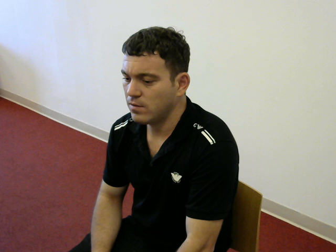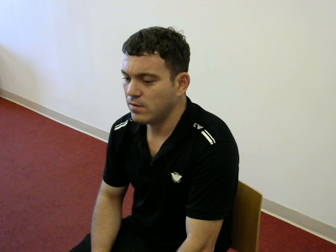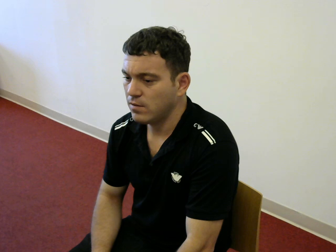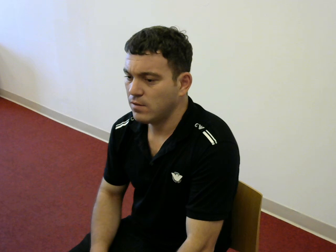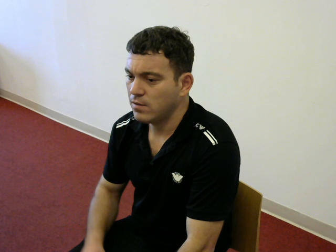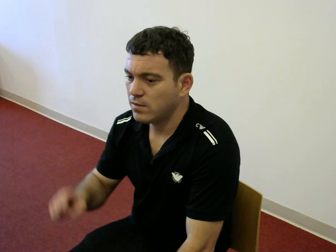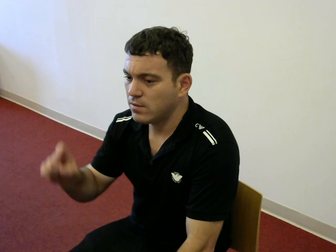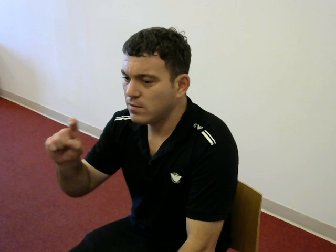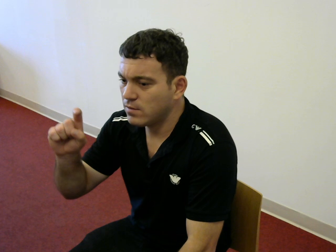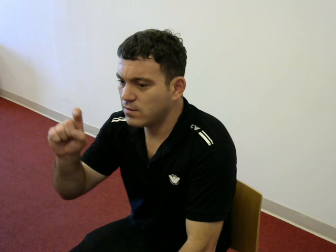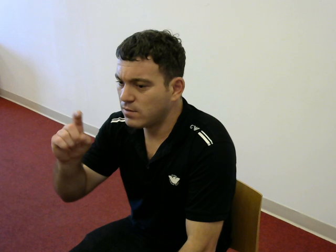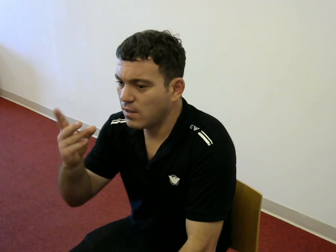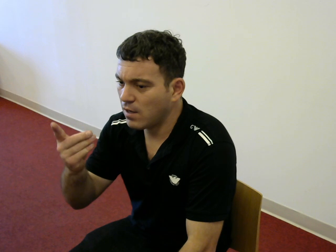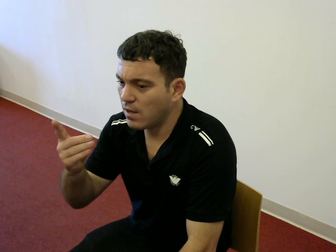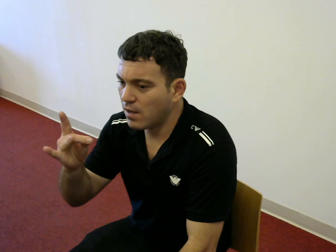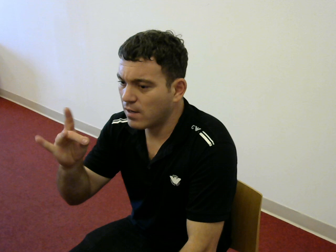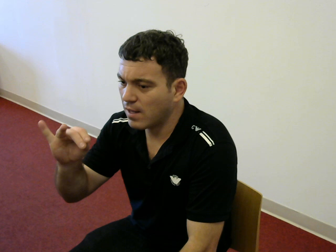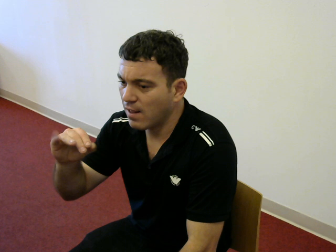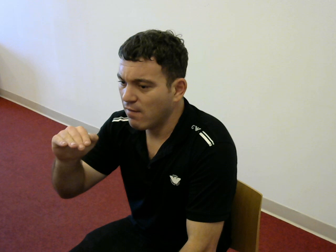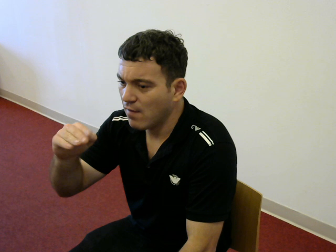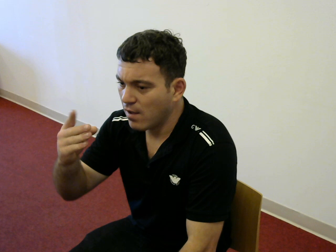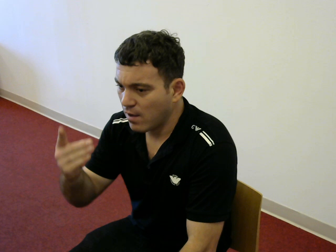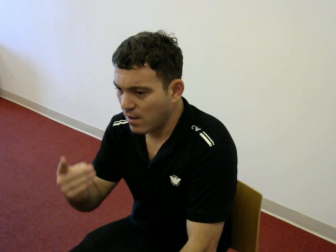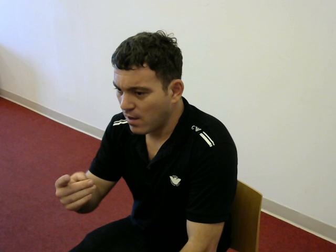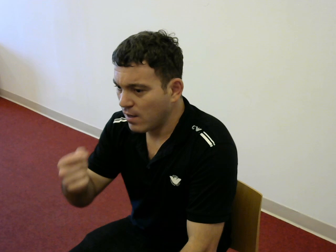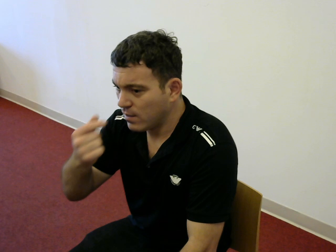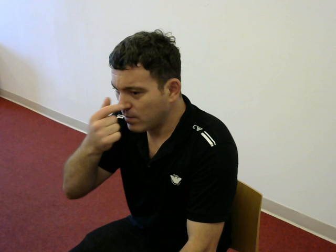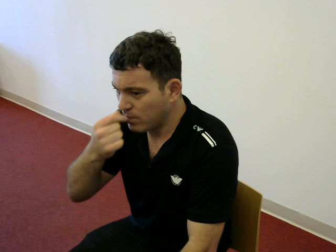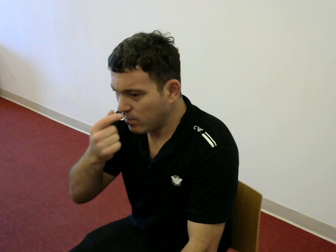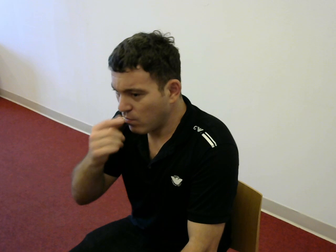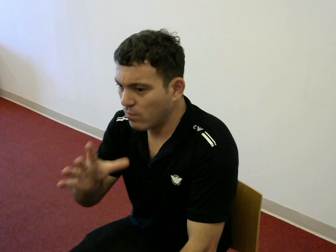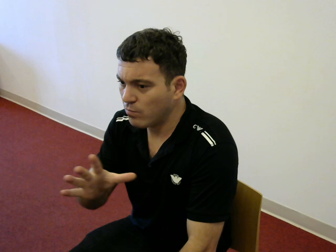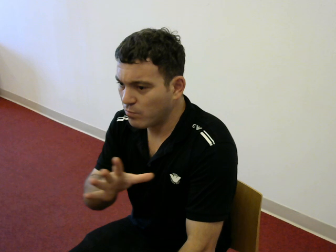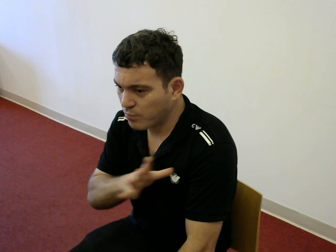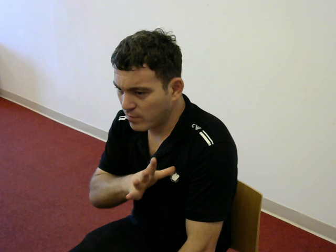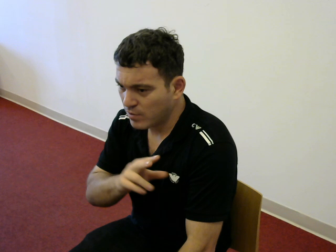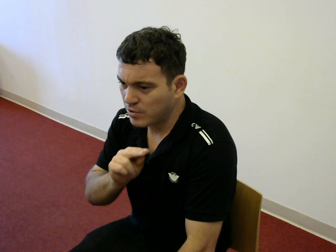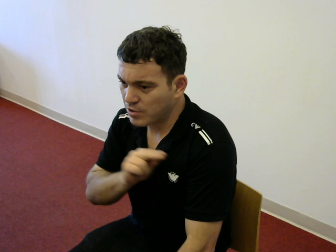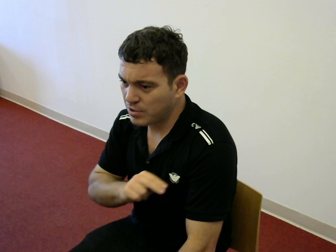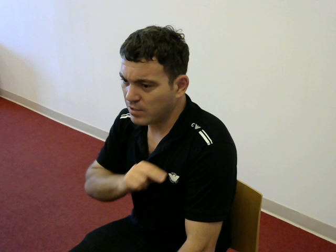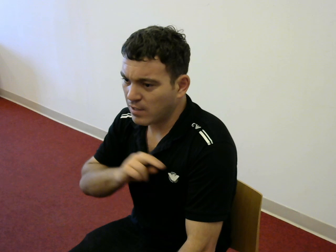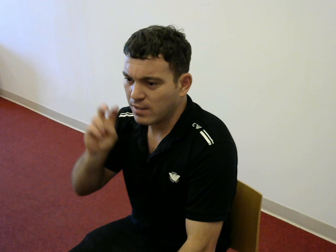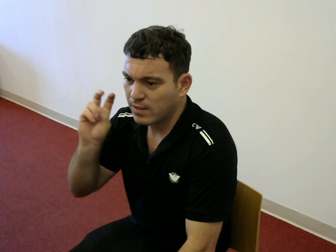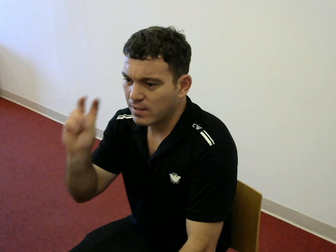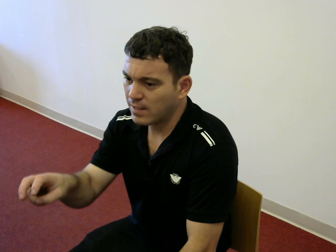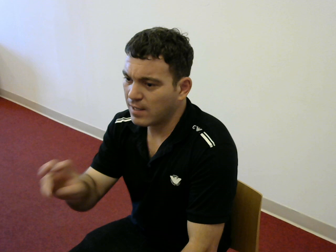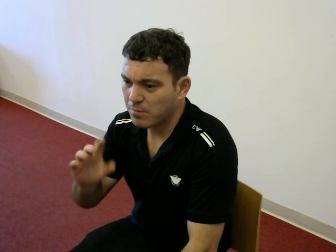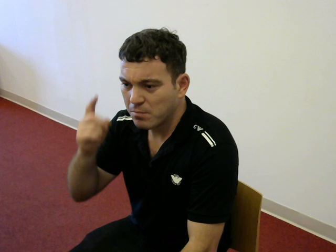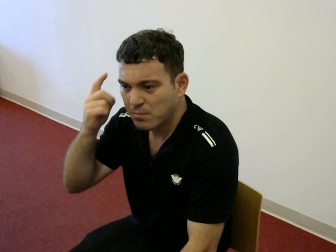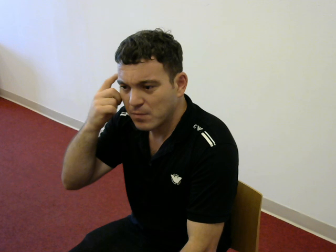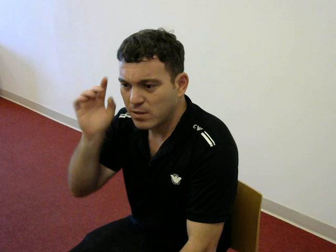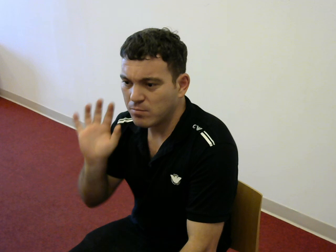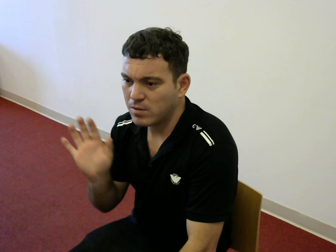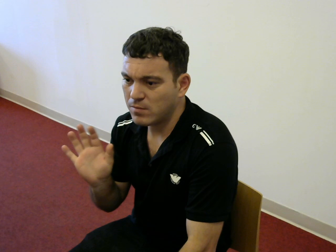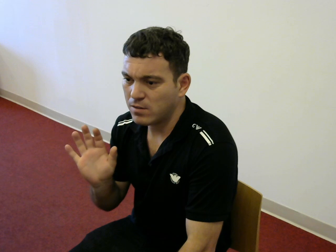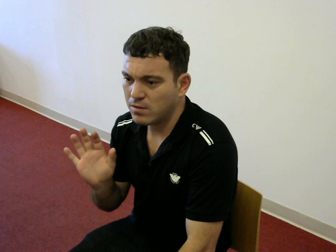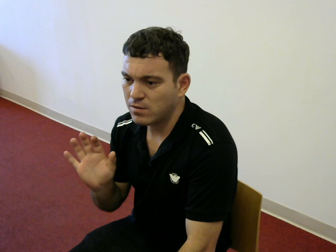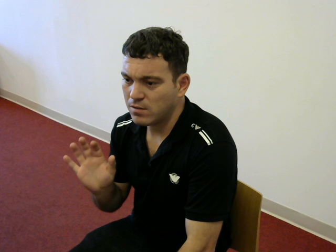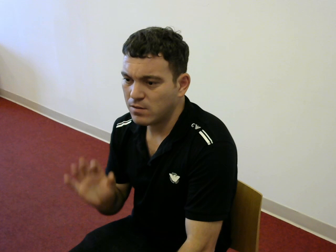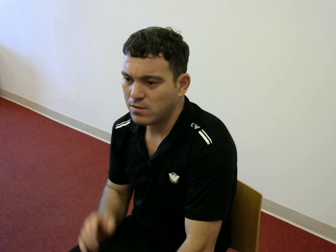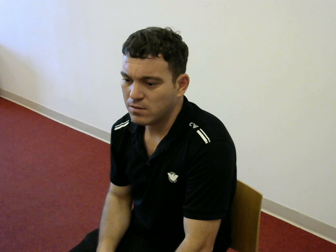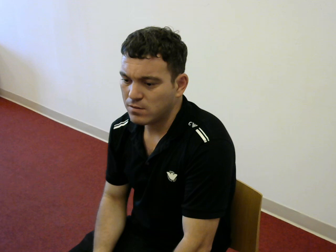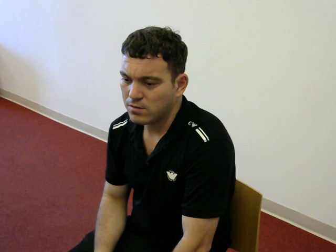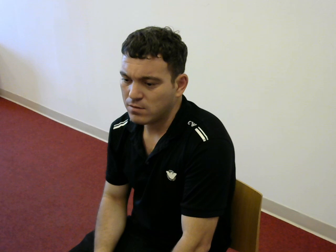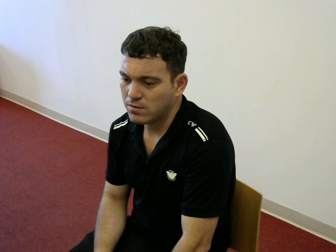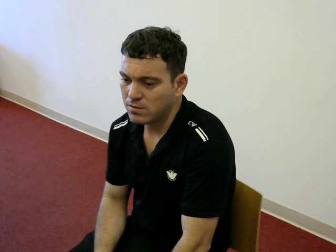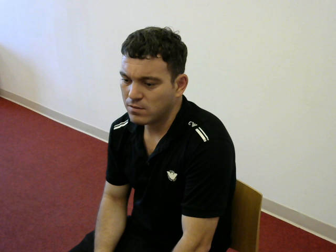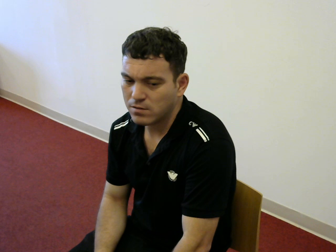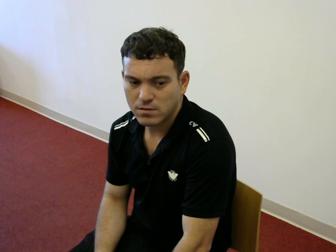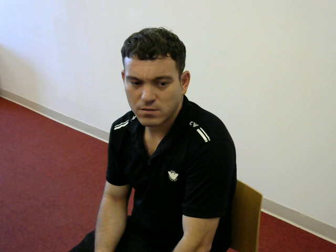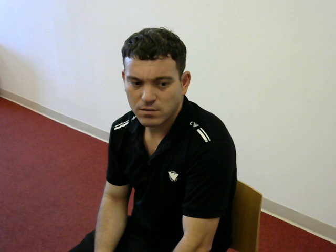Zərifə qrip olub, işə gələ bilmir